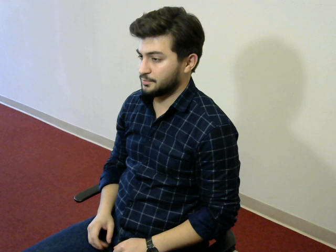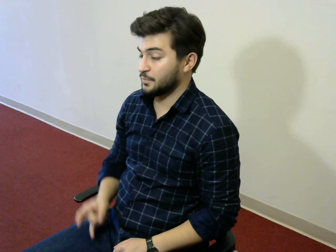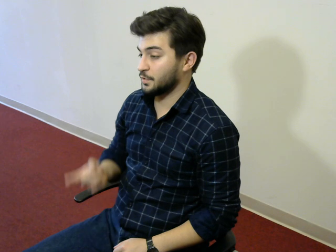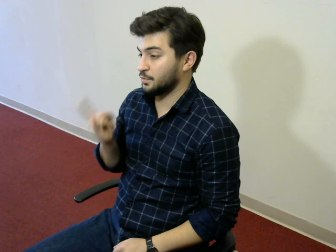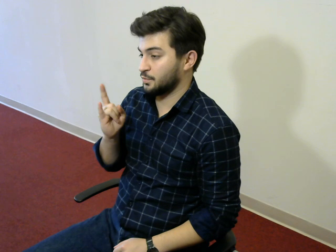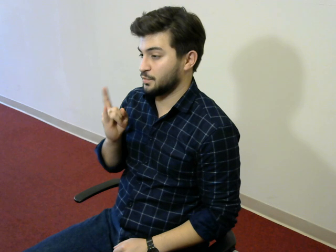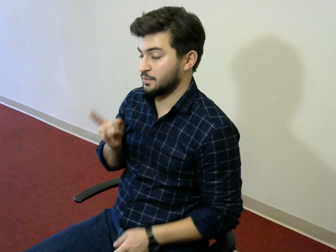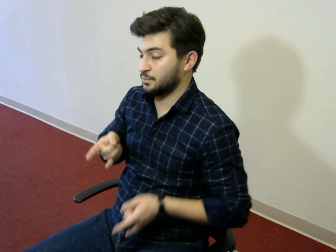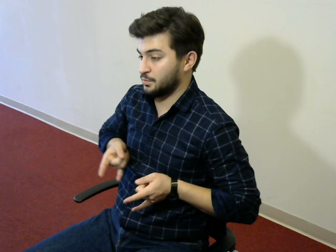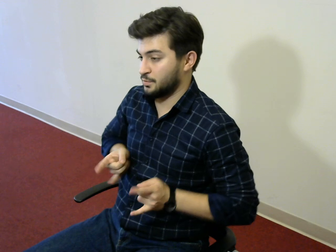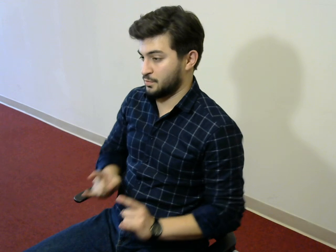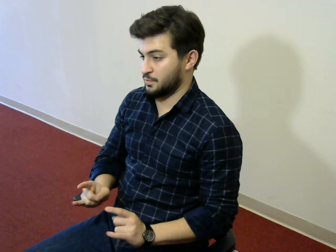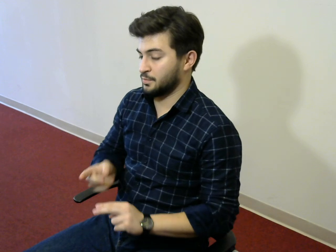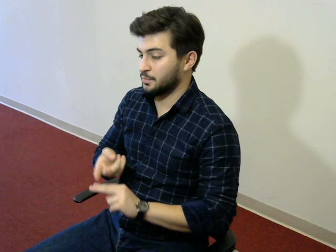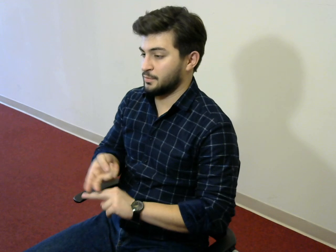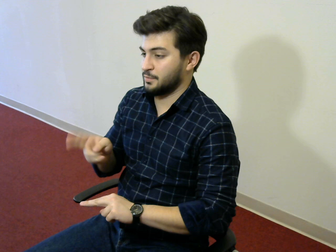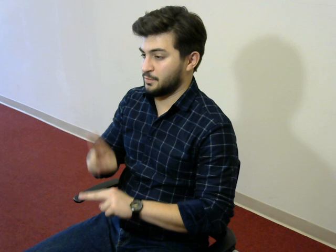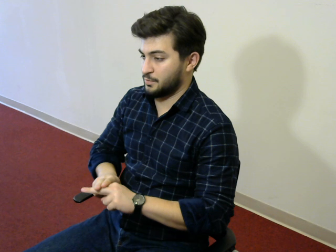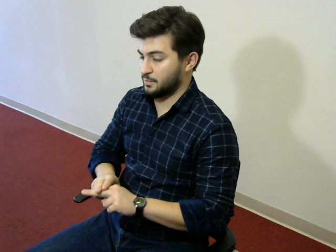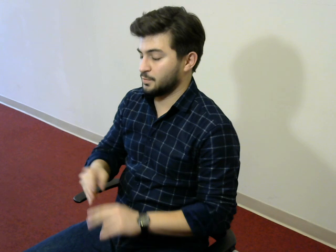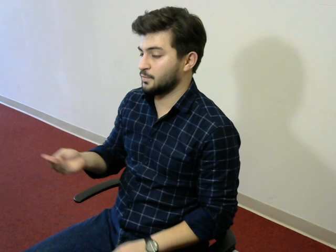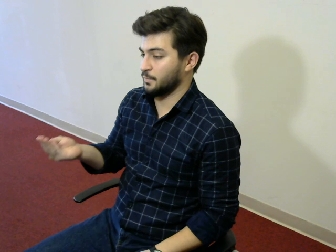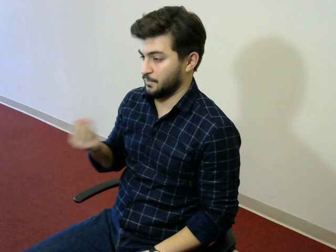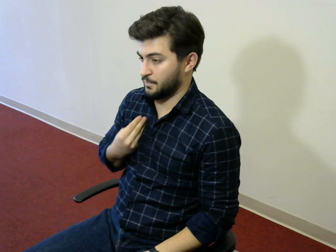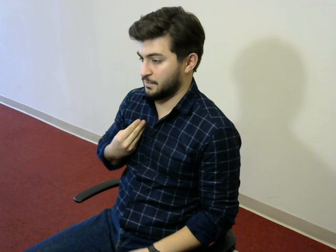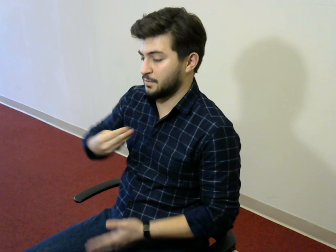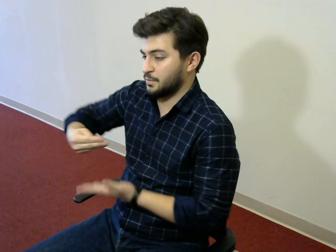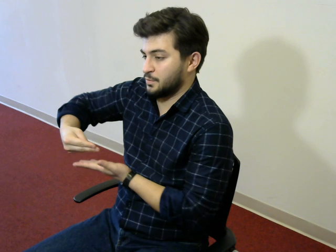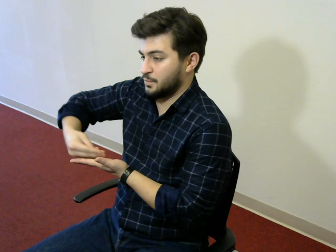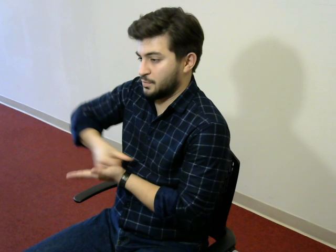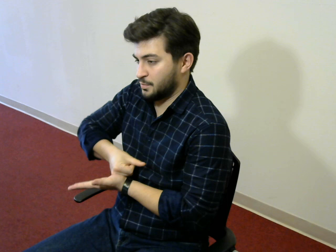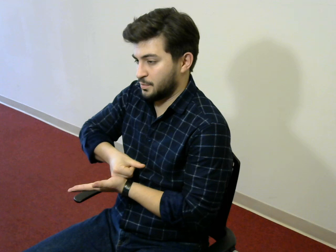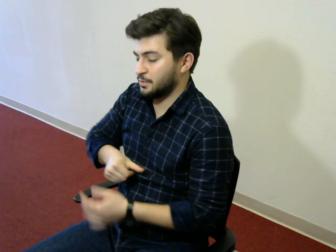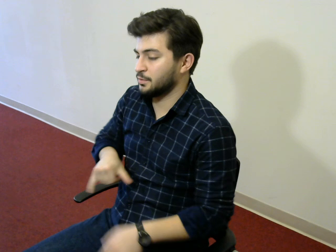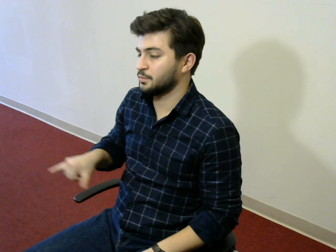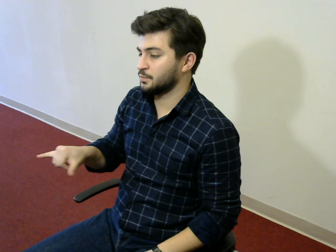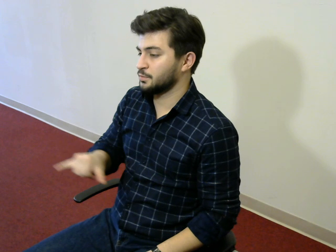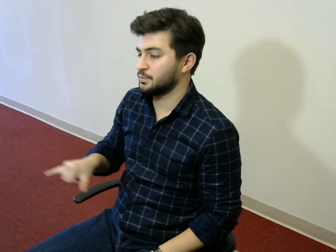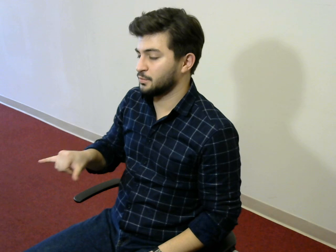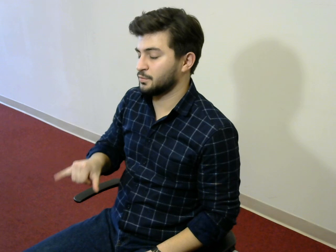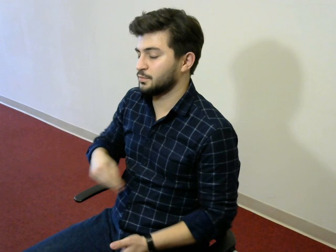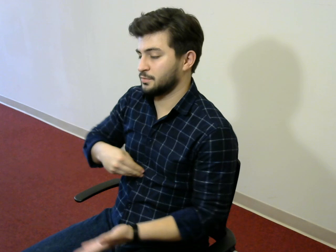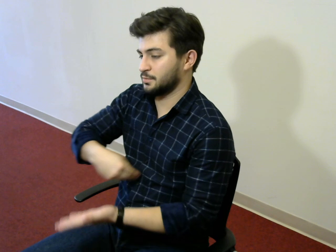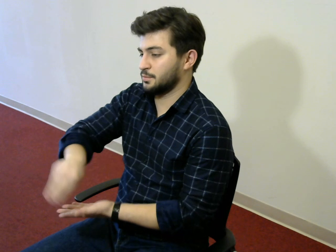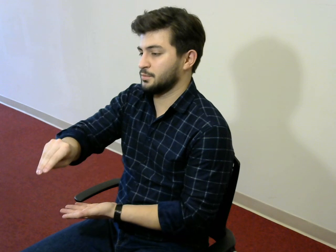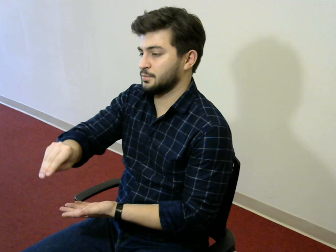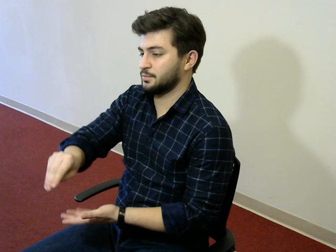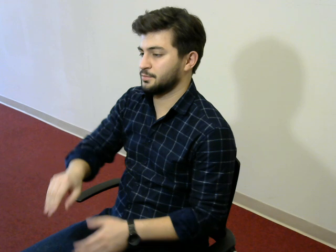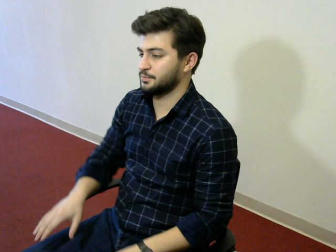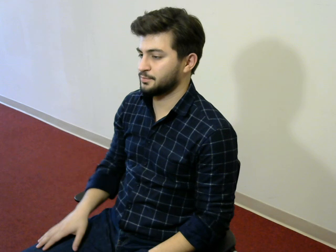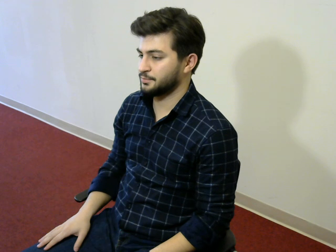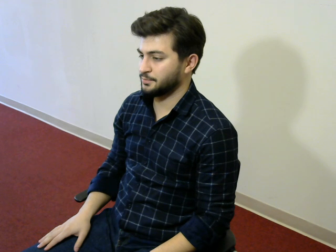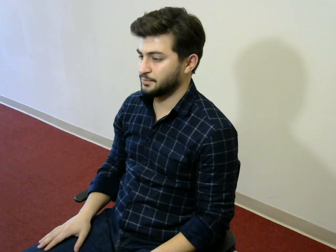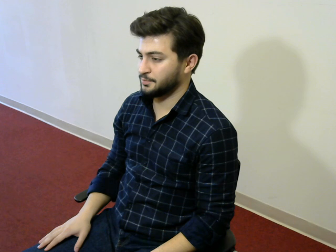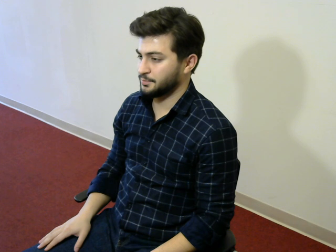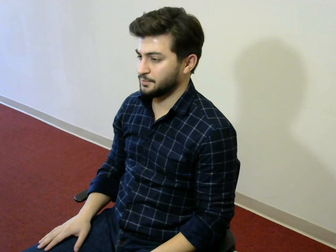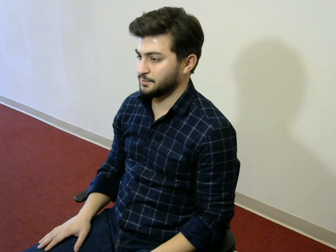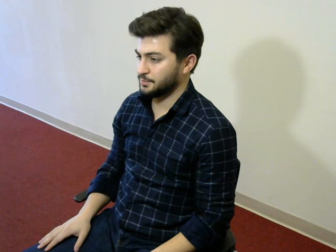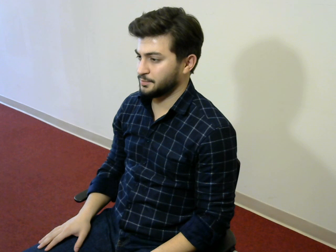Uşağın doğulmasına görə verilən ödəniş hardan alınır?